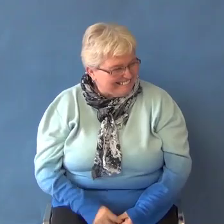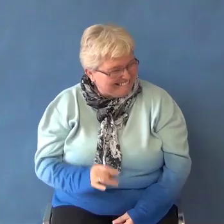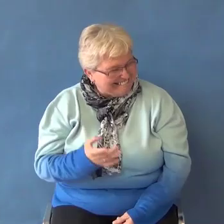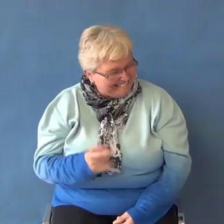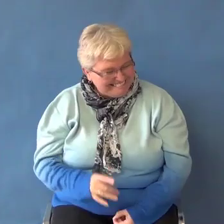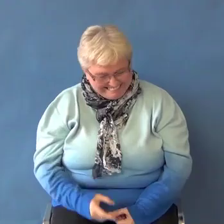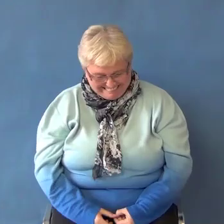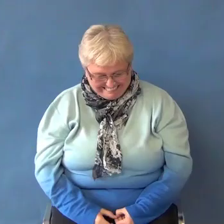No, tak.